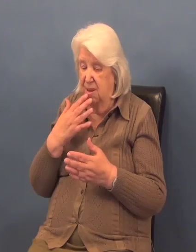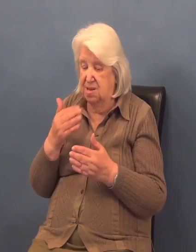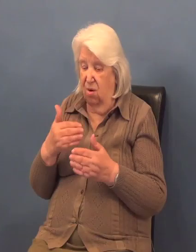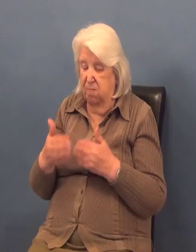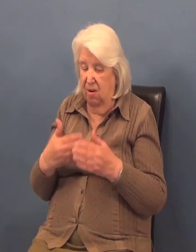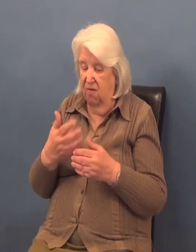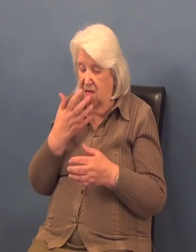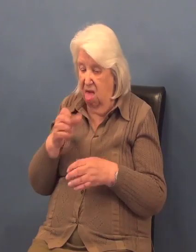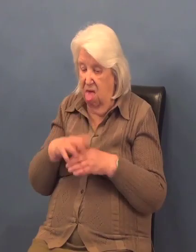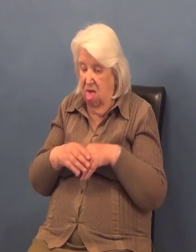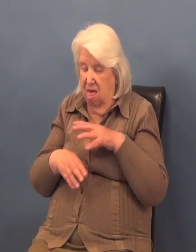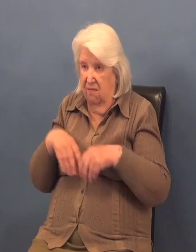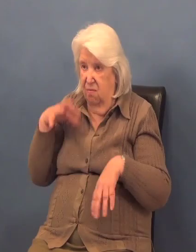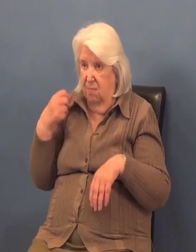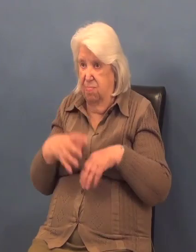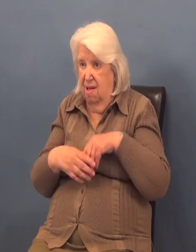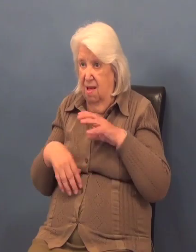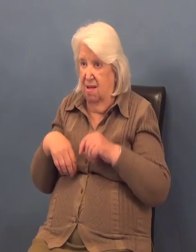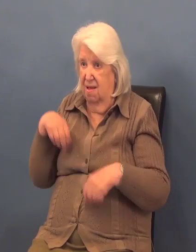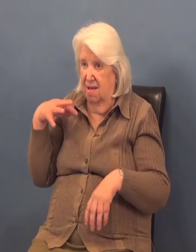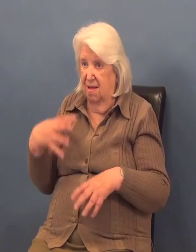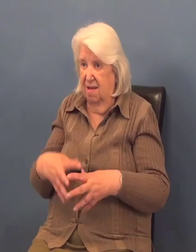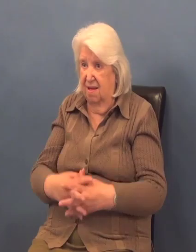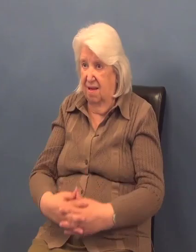Można poparzyć rękę bez opakowania.